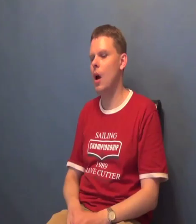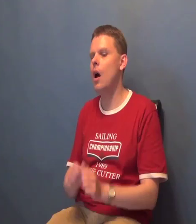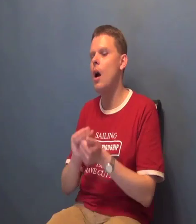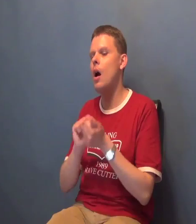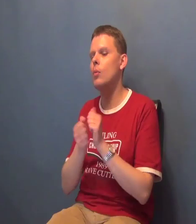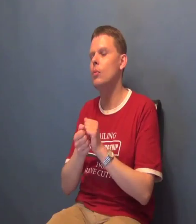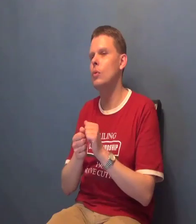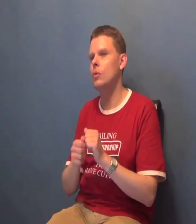Albo.